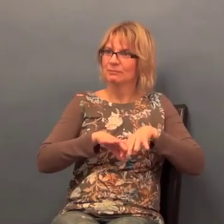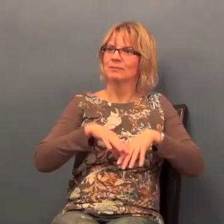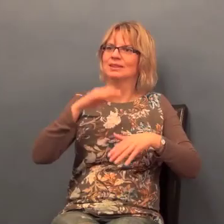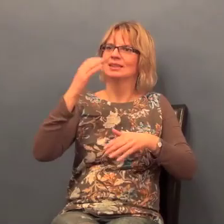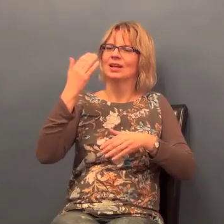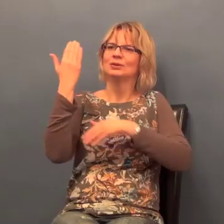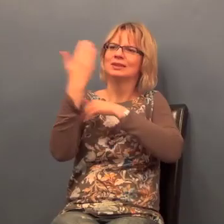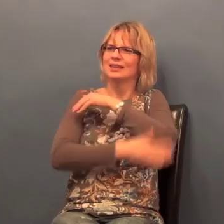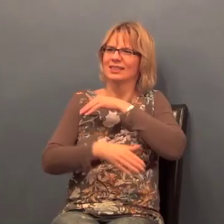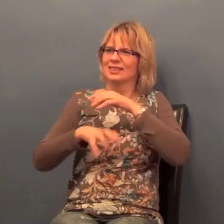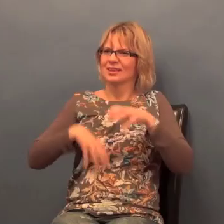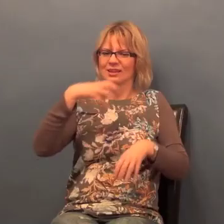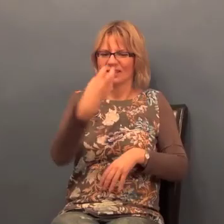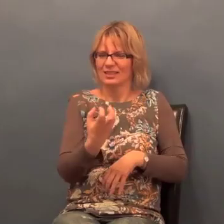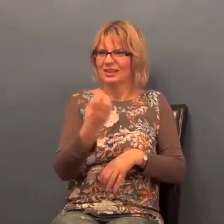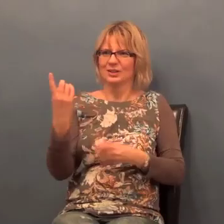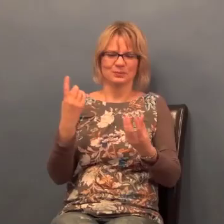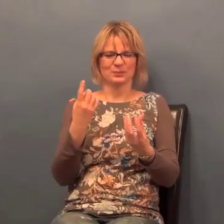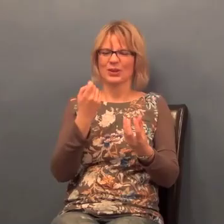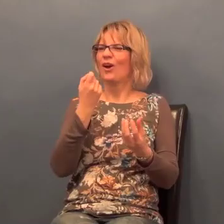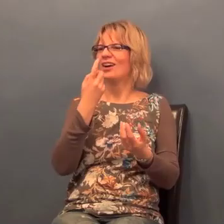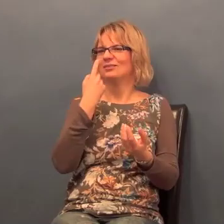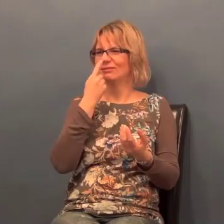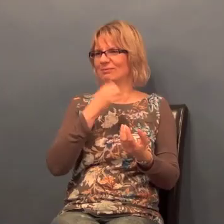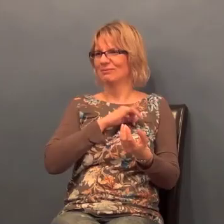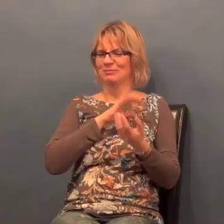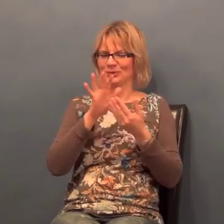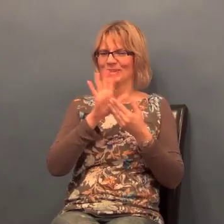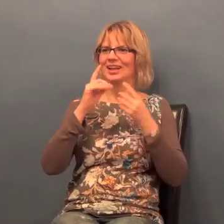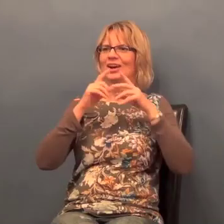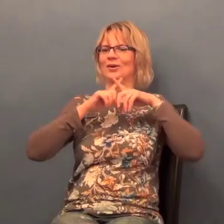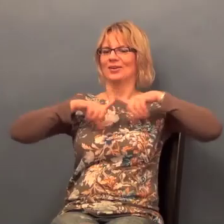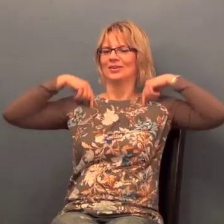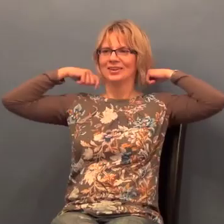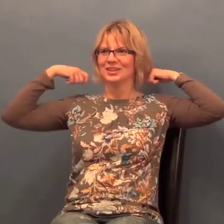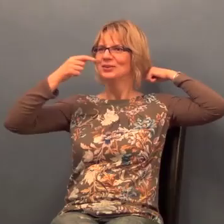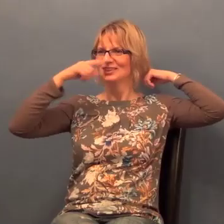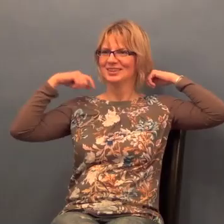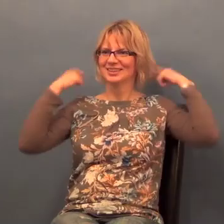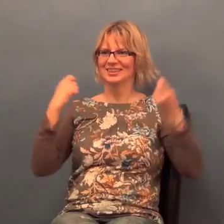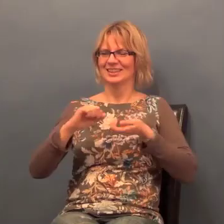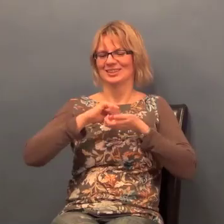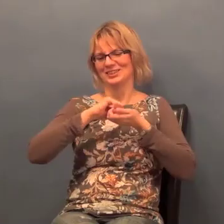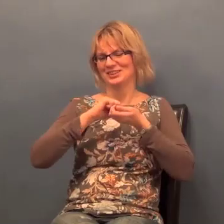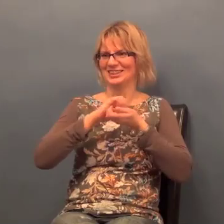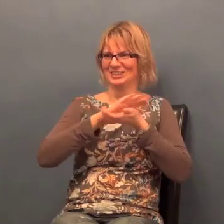Jedna gruszka była bardzo brudna. Zdjął chustę z szyi i wytarł owoc do czysta.